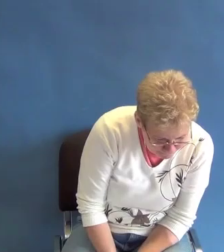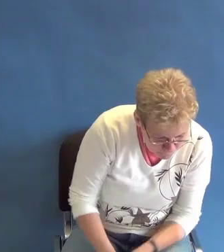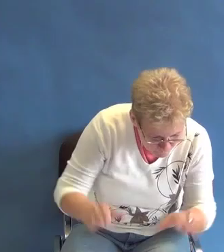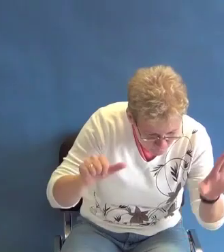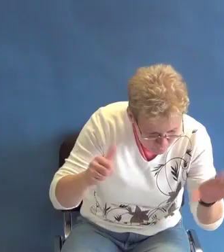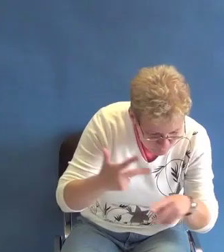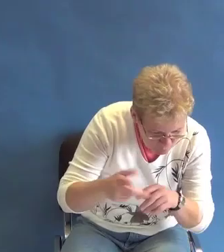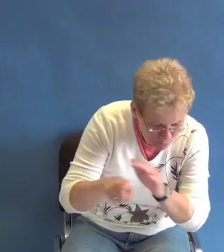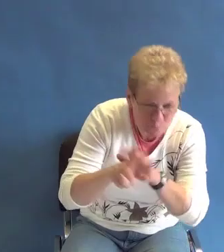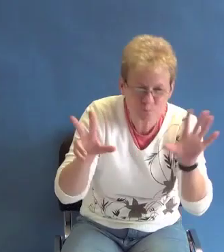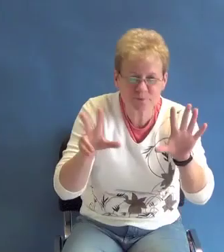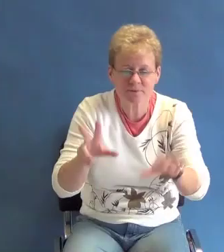Szósta trzydzieści do ósmej.